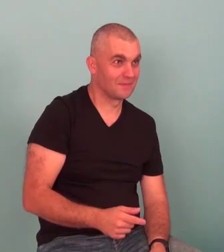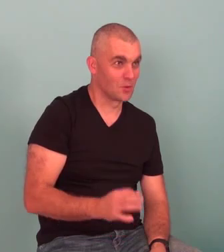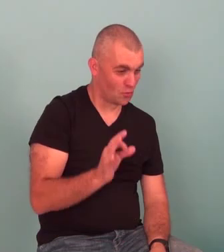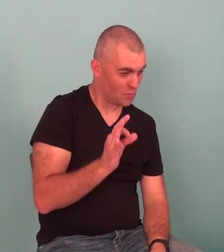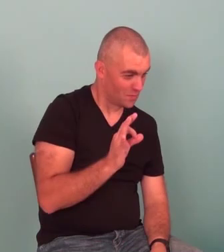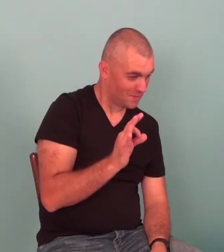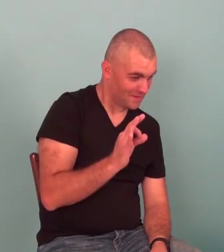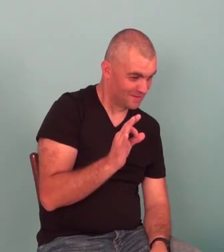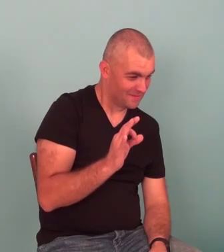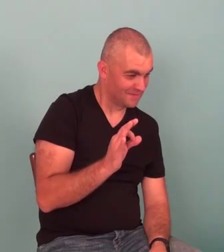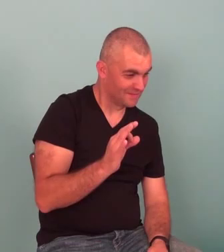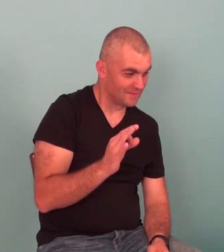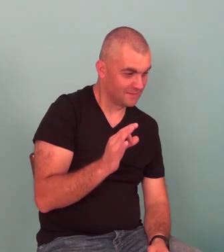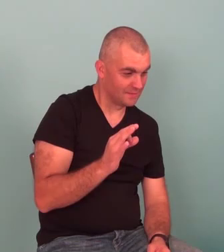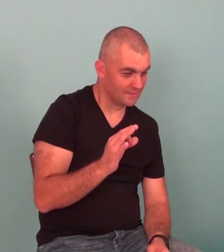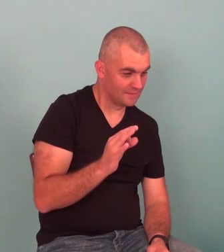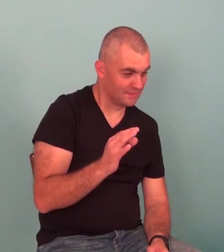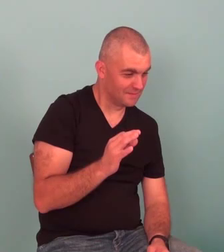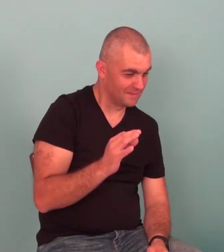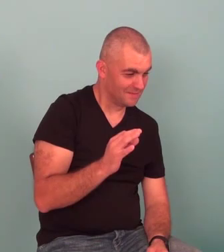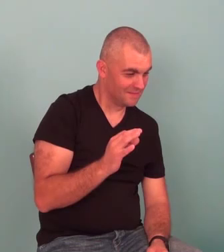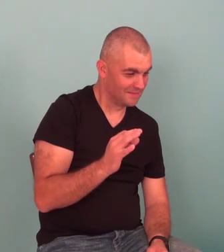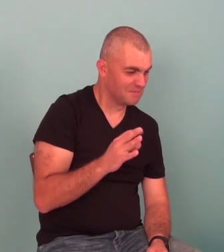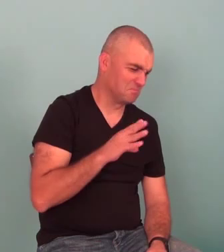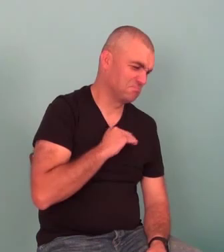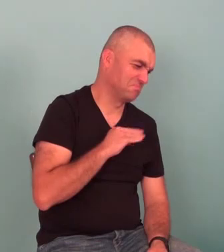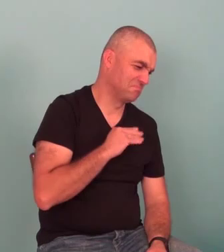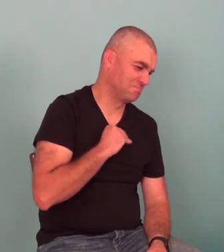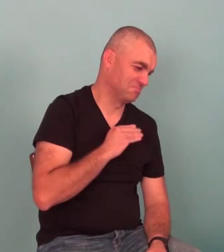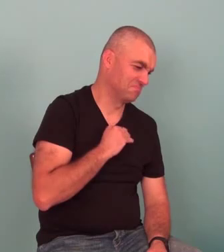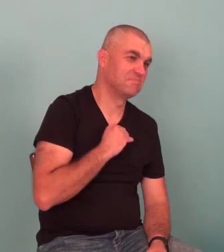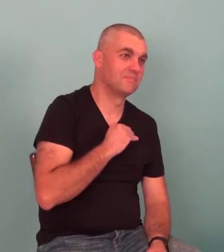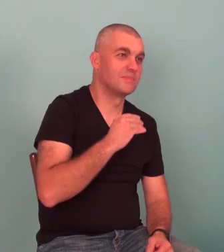W środę mogę.